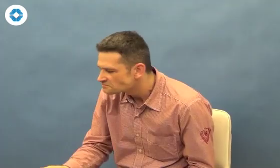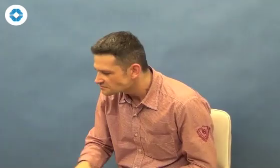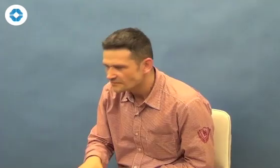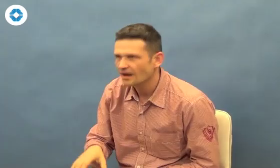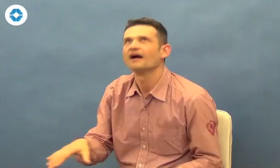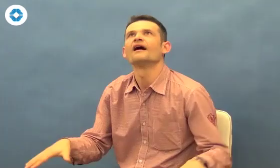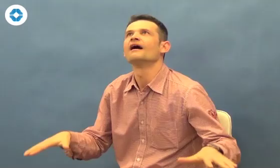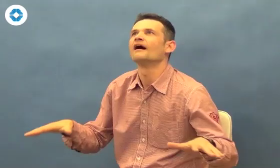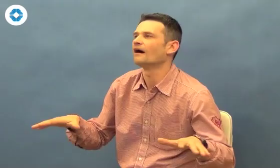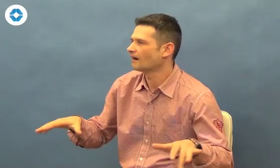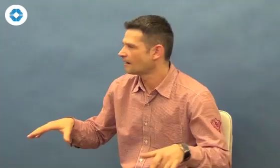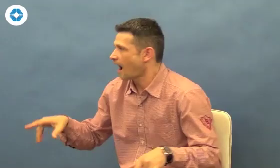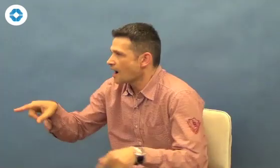Oni są zdezorientowani i patrzą w górę.